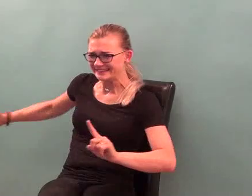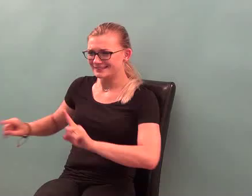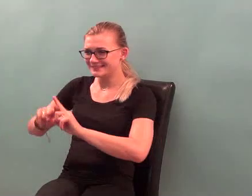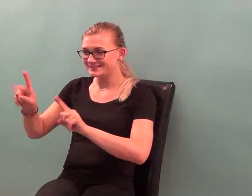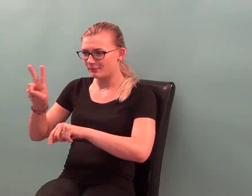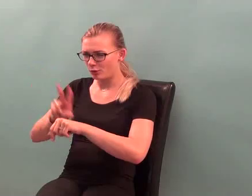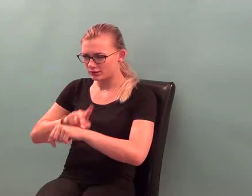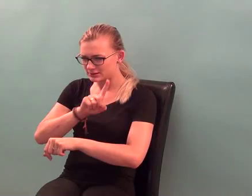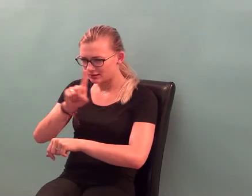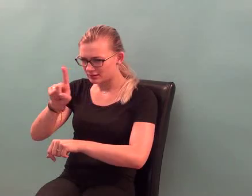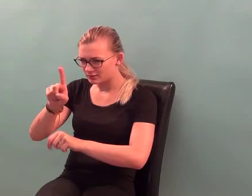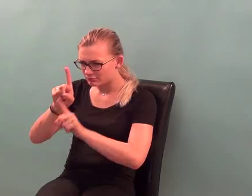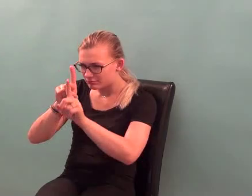Policjant widzi, jak oni idą razem.